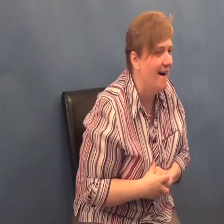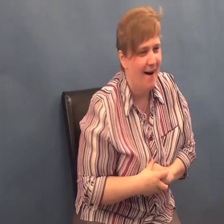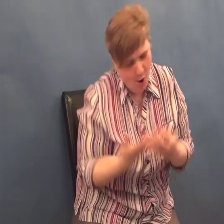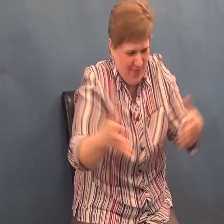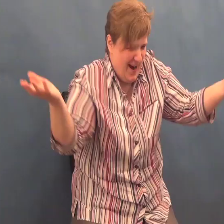Koniec, tyle.